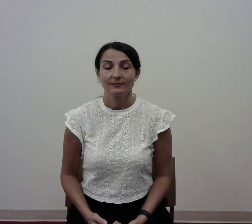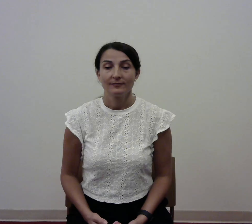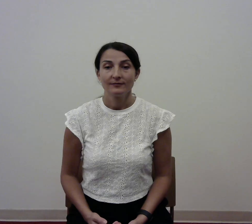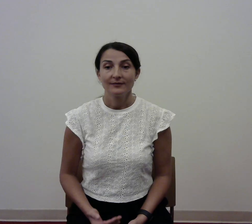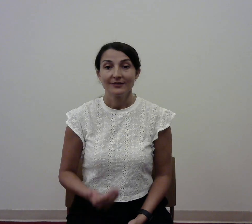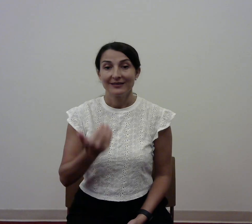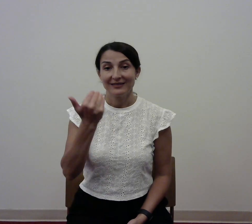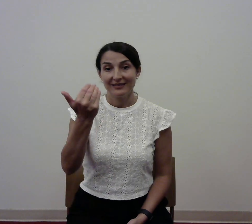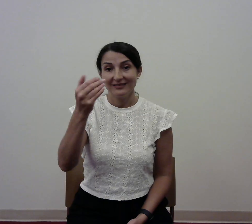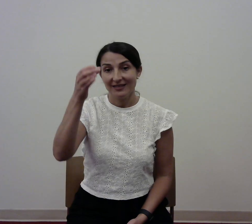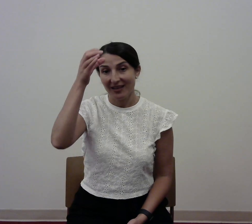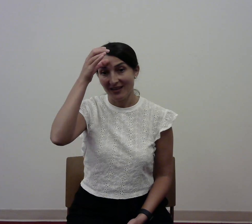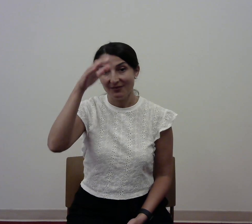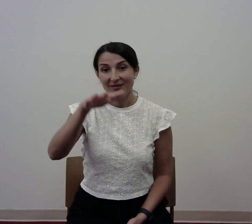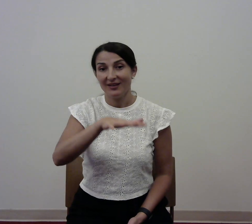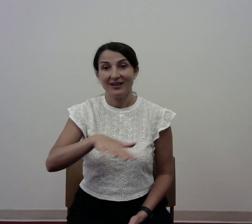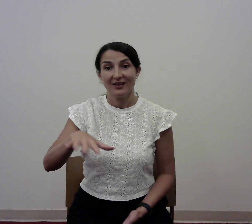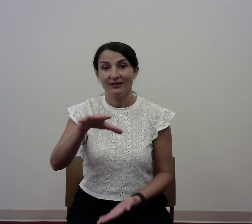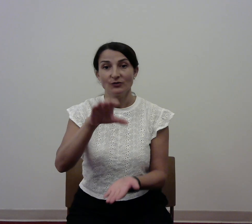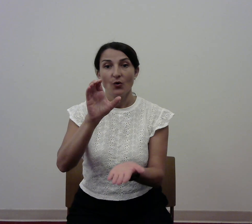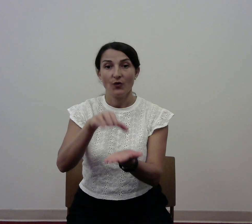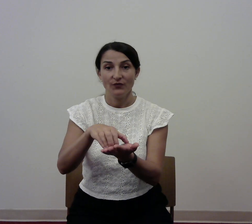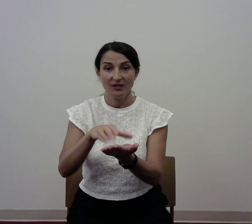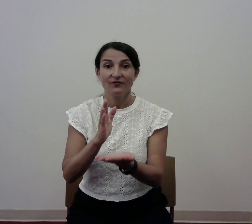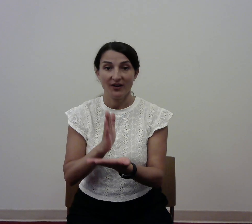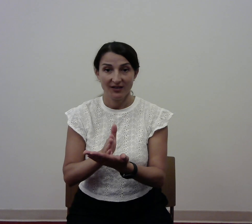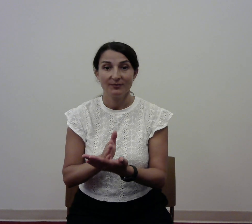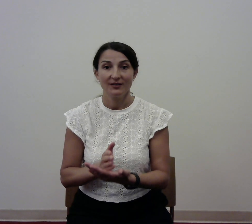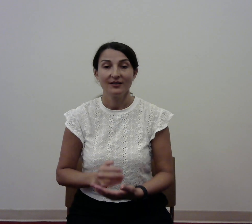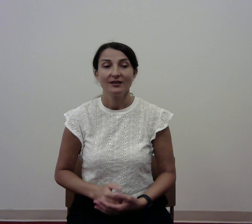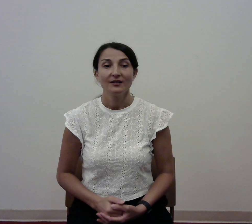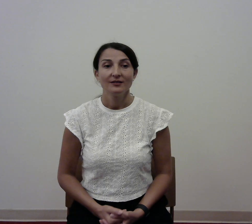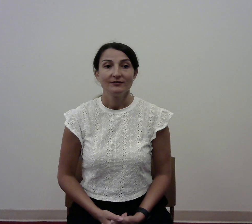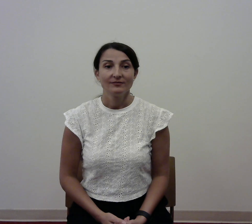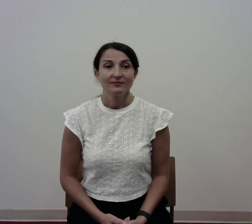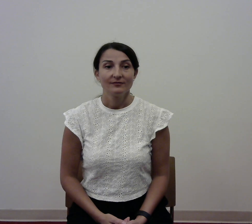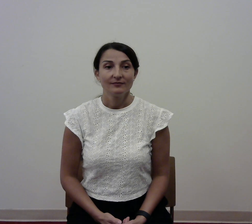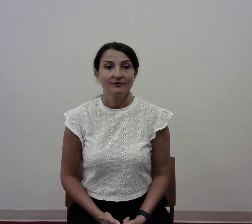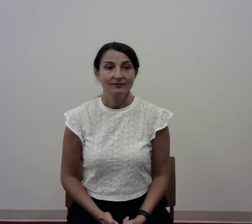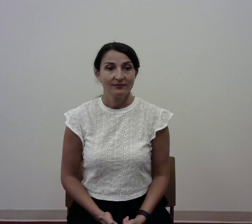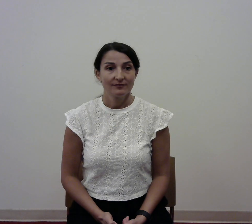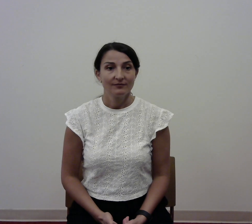Sizin Elmlər Akademiyası tərəfdə ofisiniz varmı?